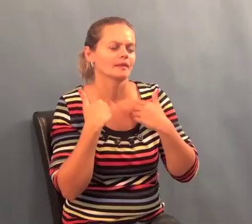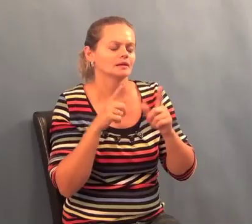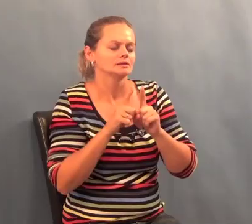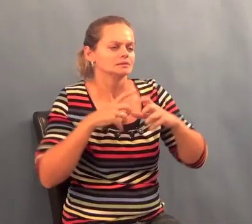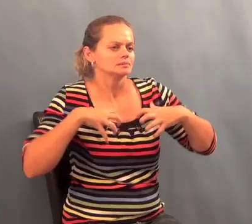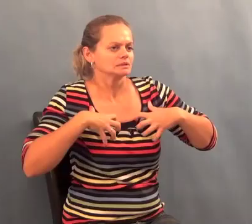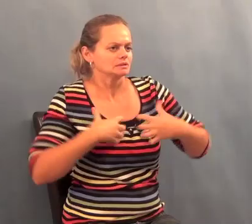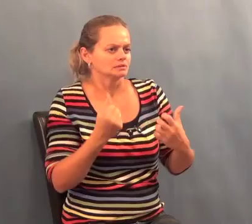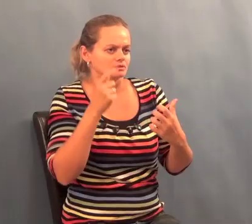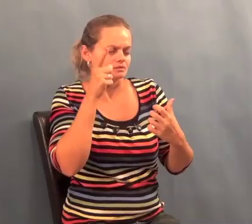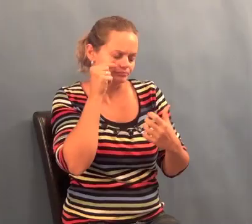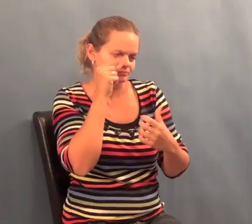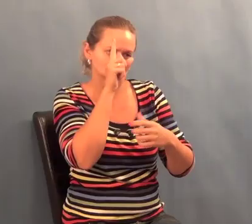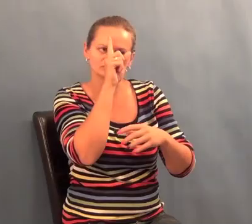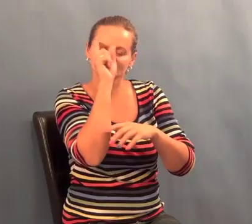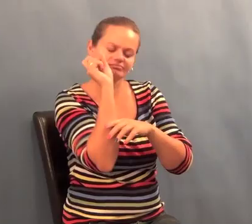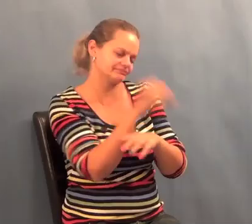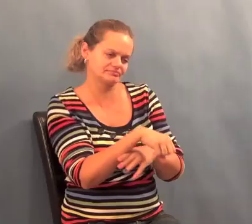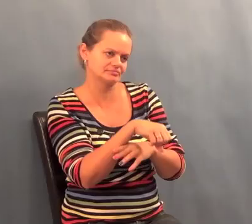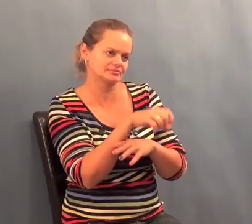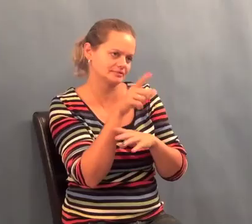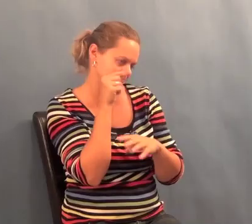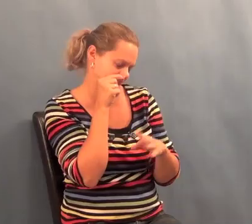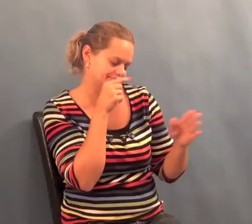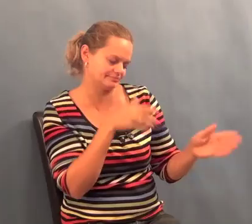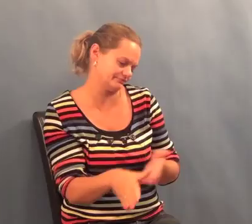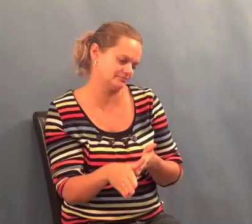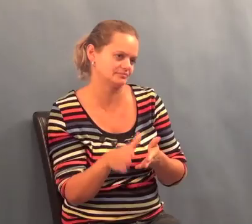Padł ze zmęczenia.